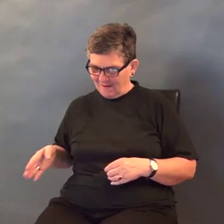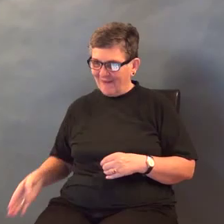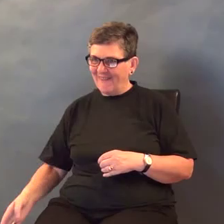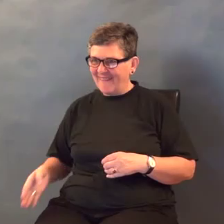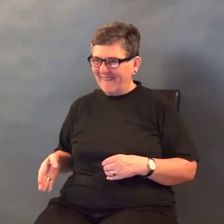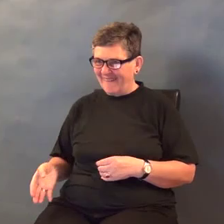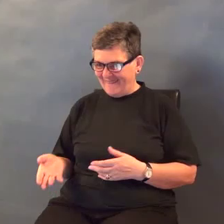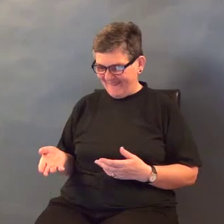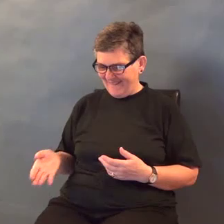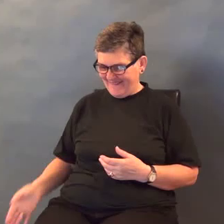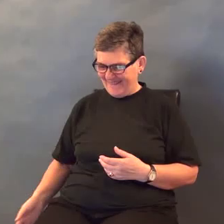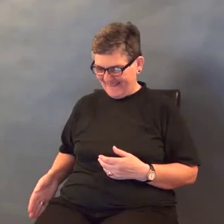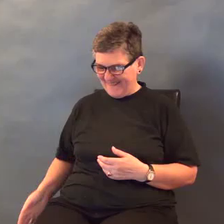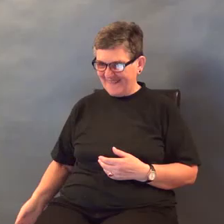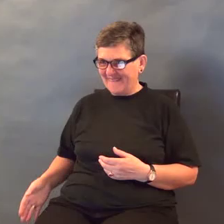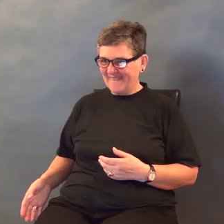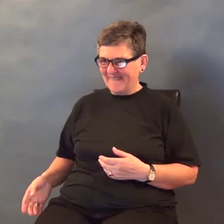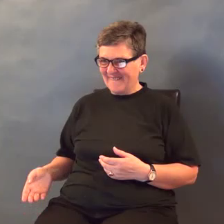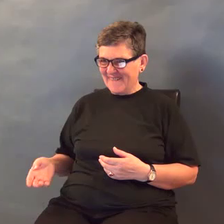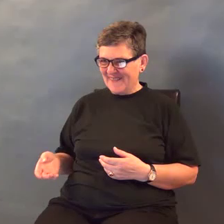Spiłować coś.